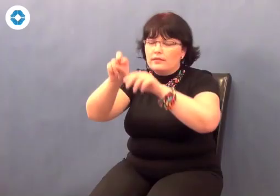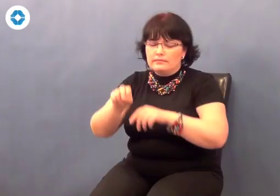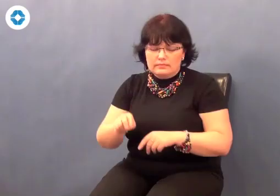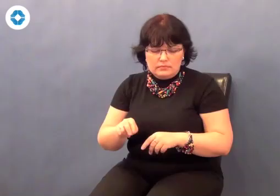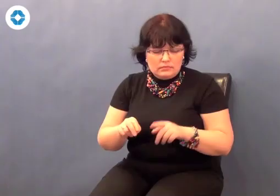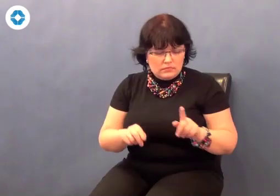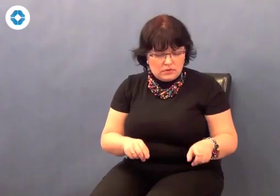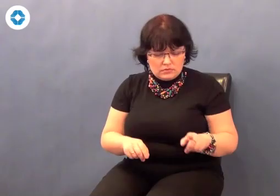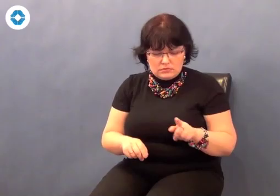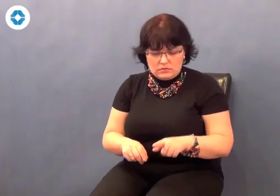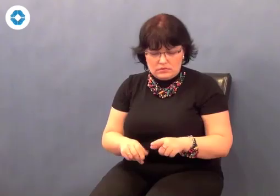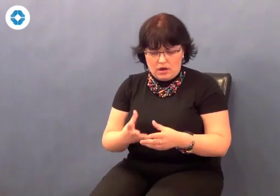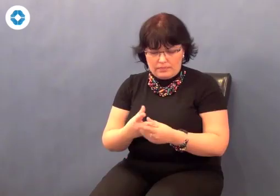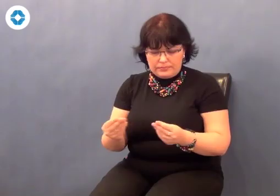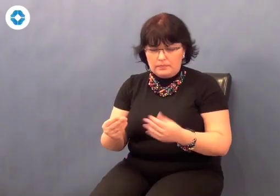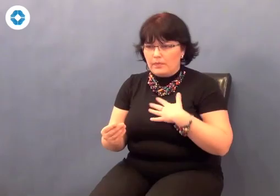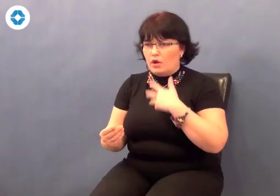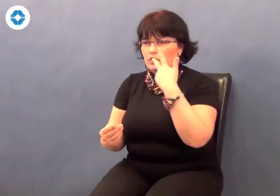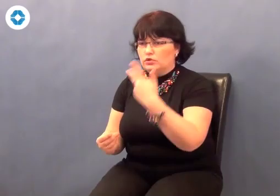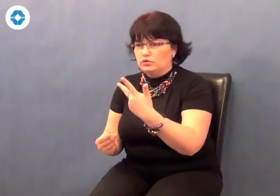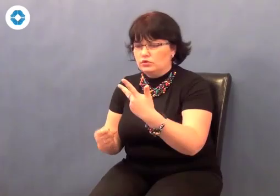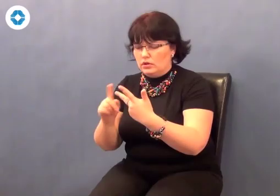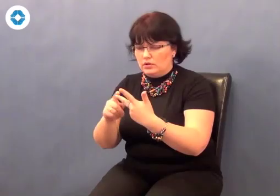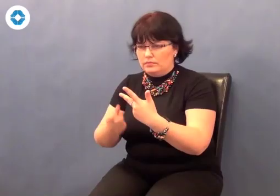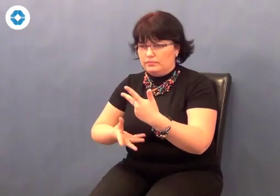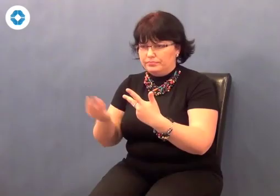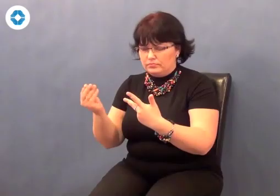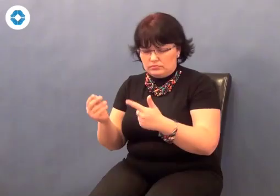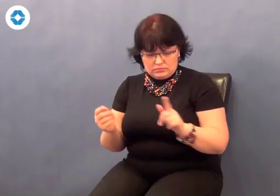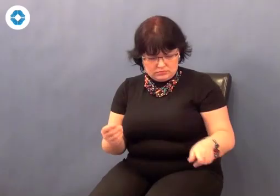Liczy kosze, są dwa, a jeden zniknął.